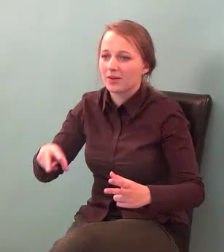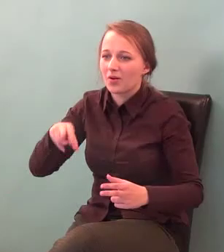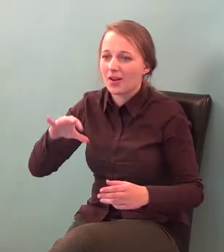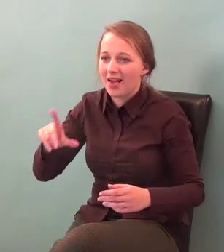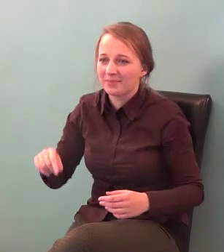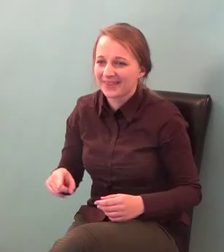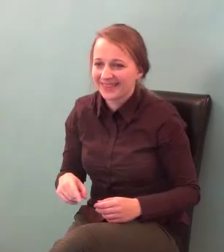urlop